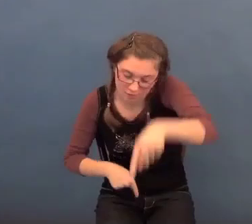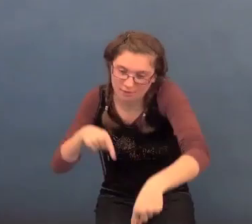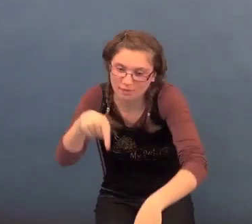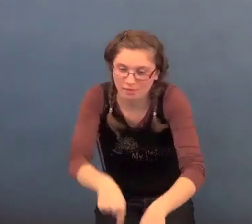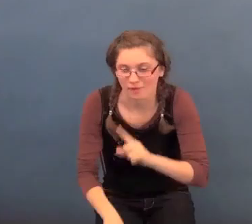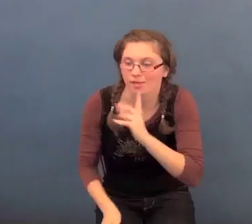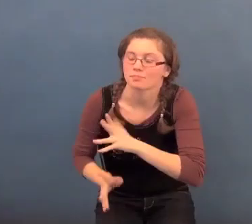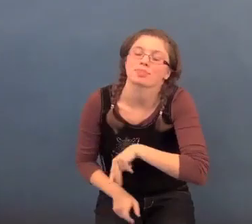Nie wolno migać, bo można upaść.